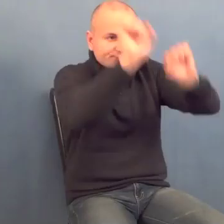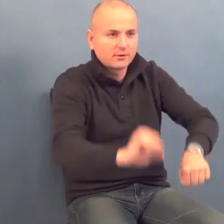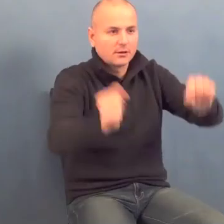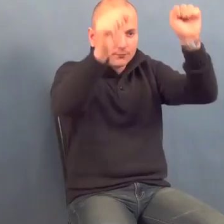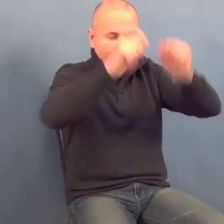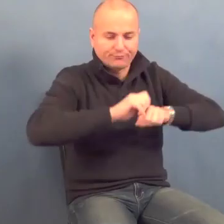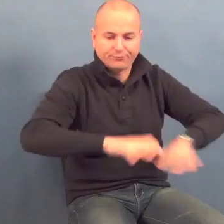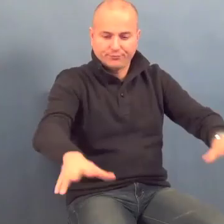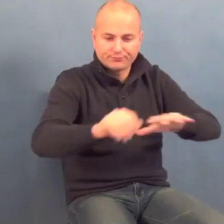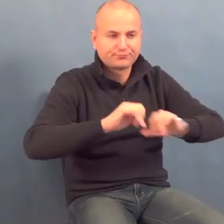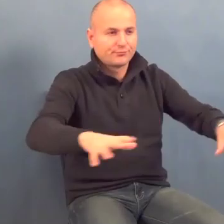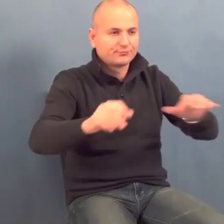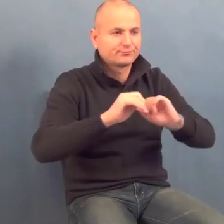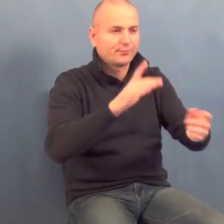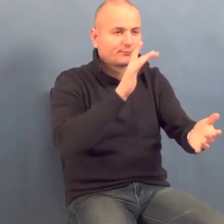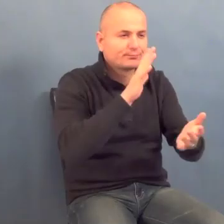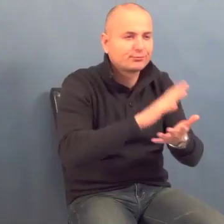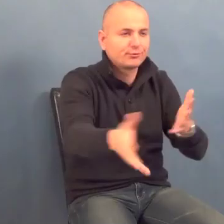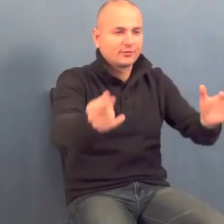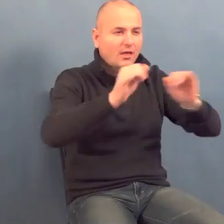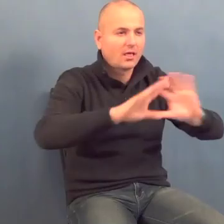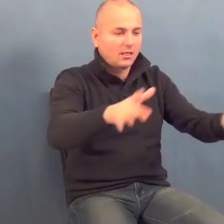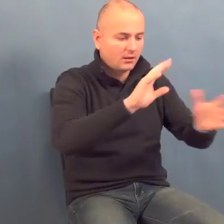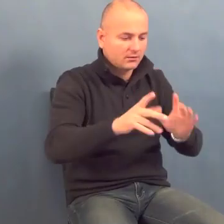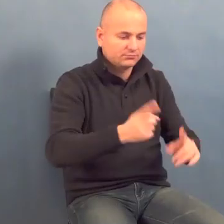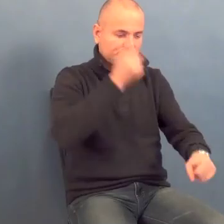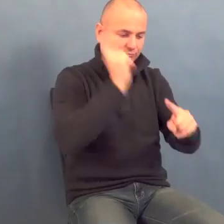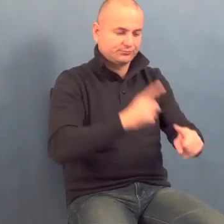Myją konie, brudzą wodę.